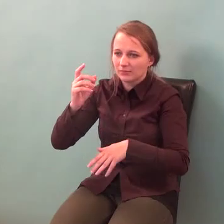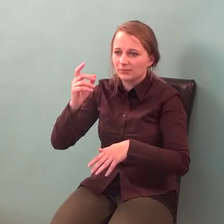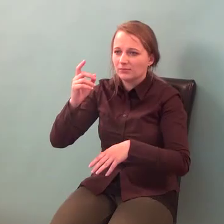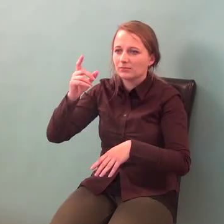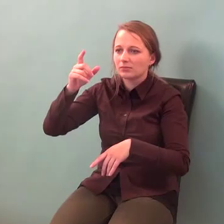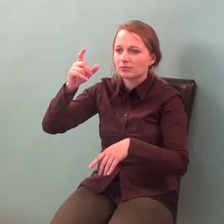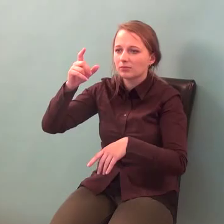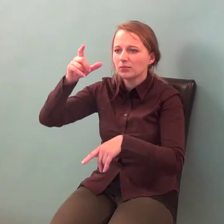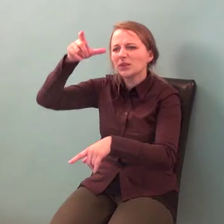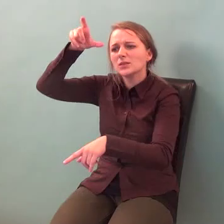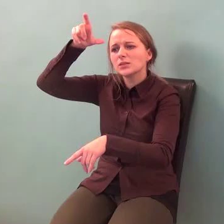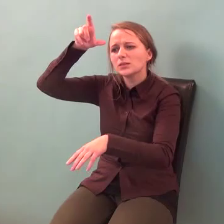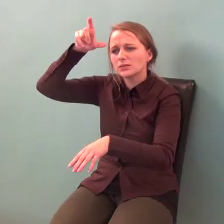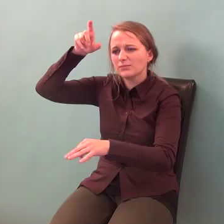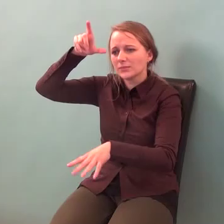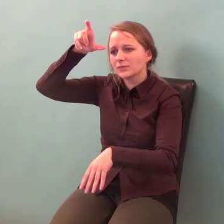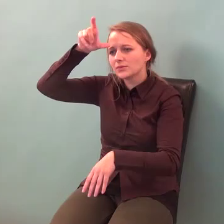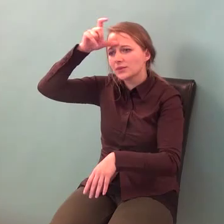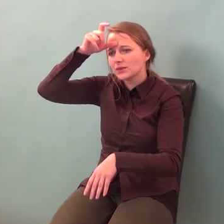To człowiek.